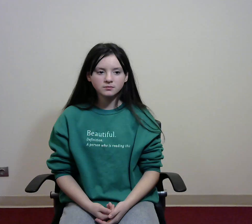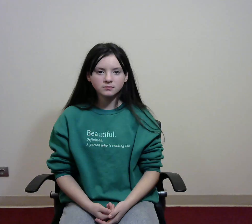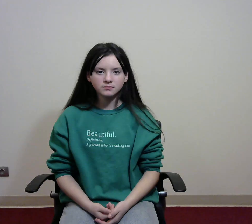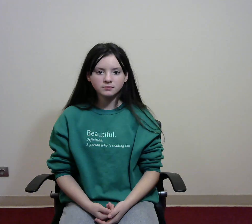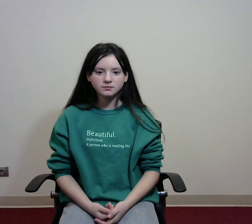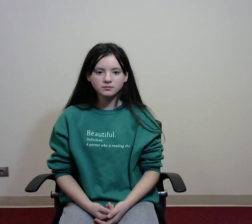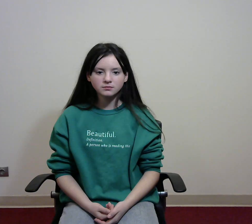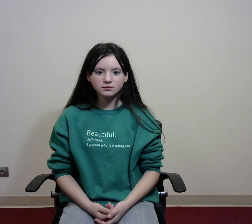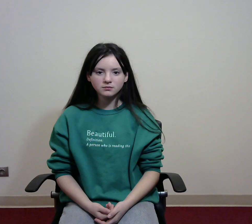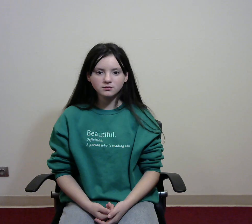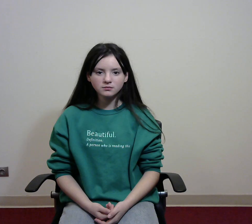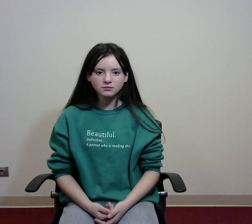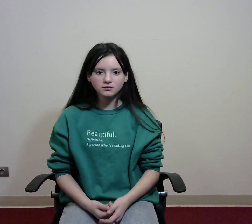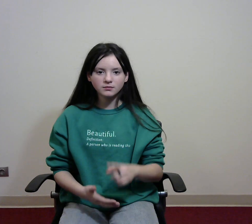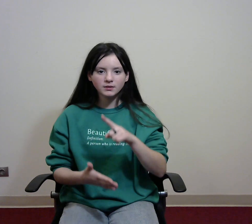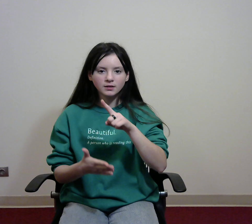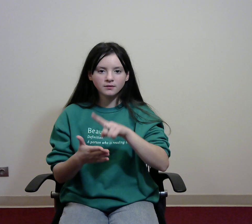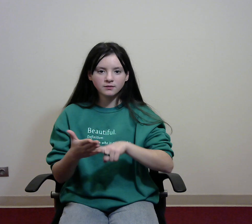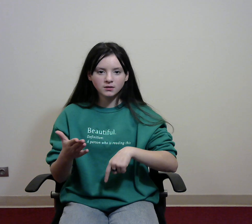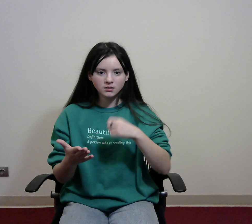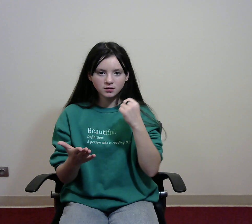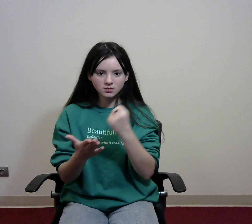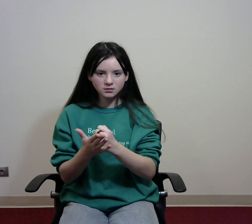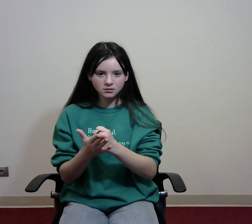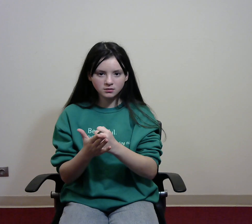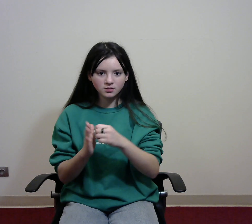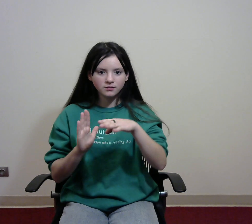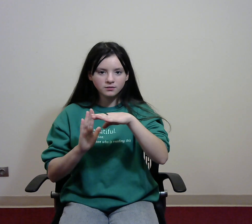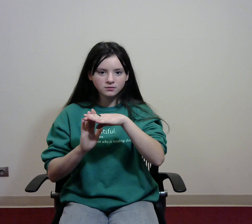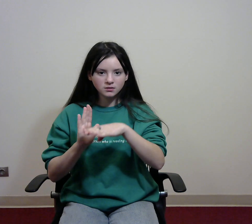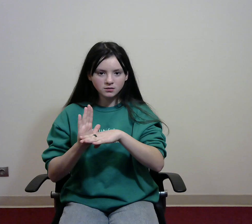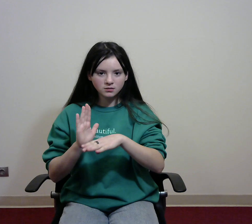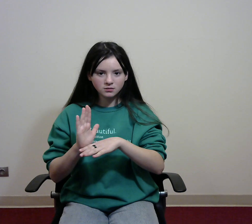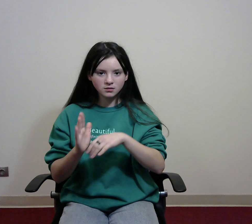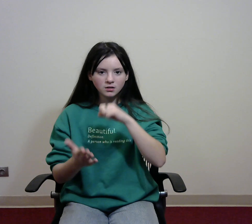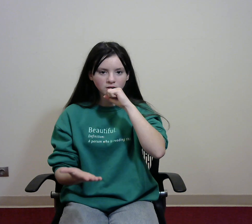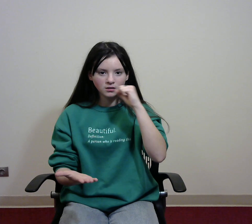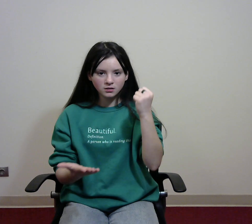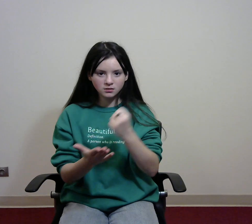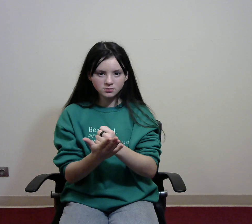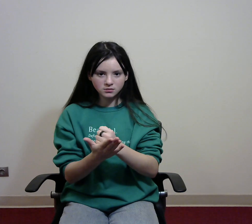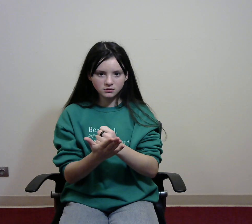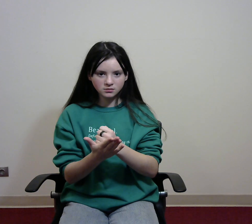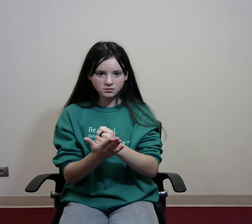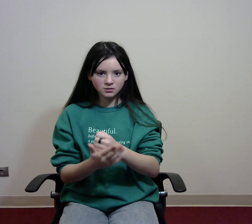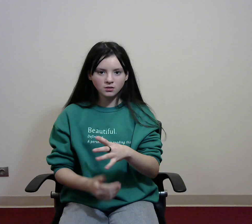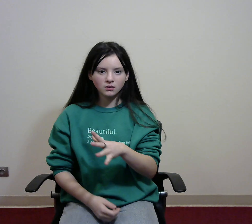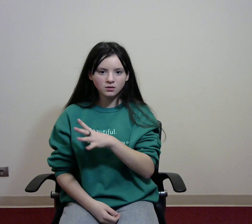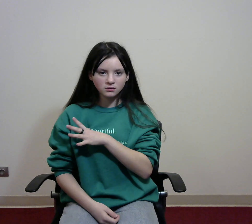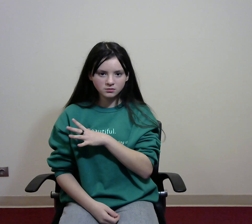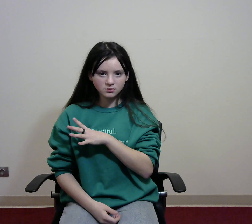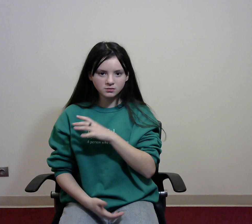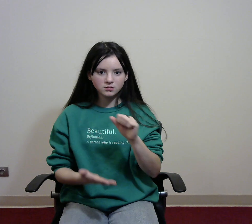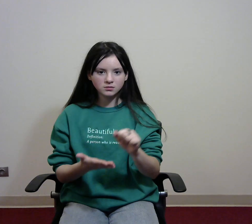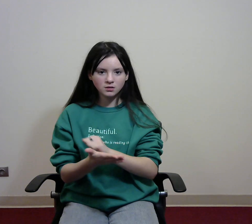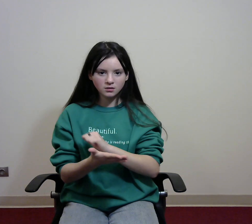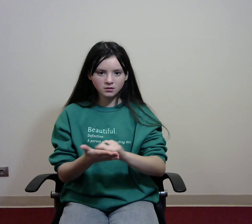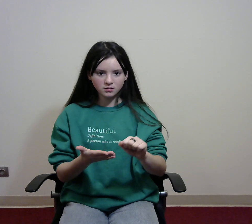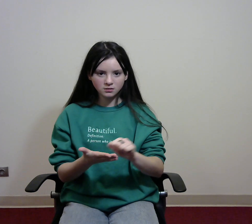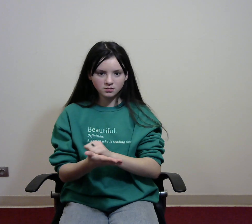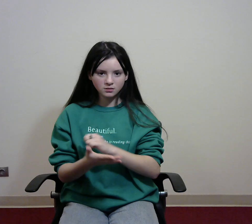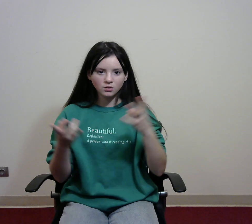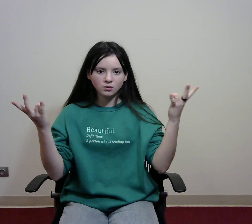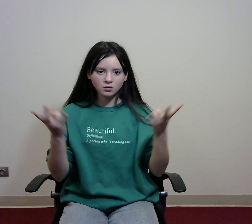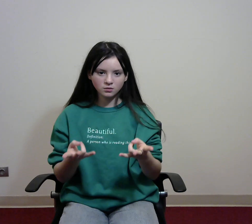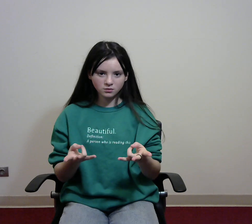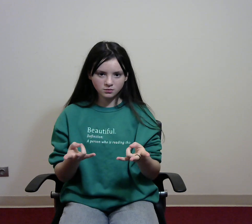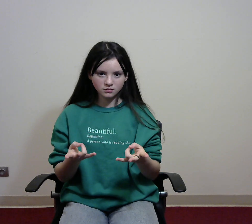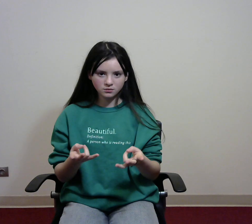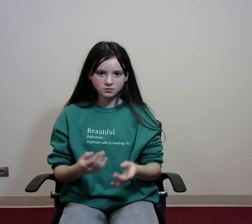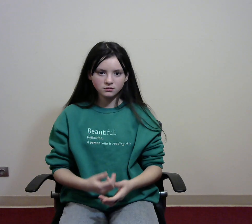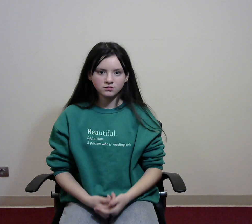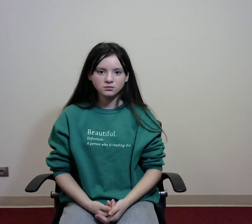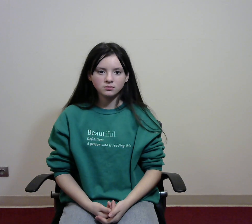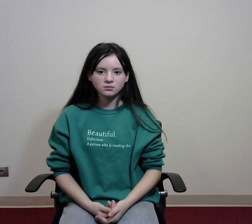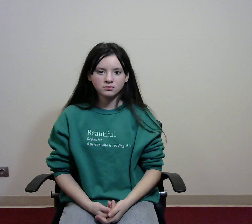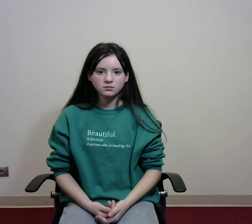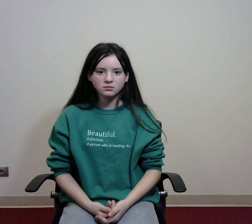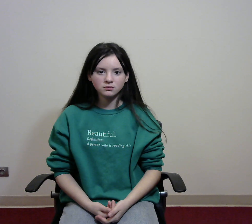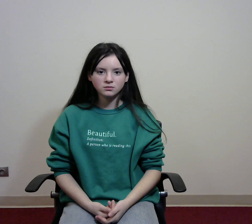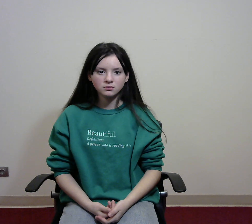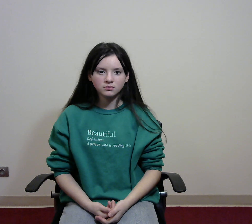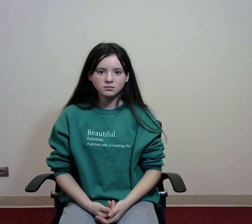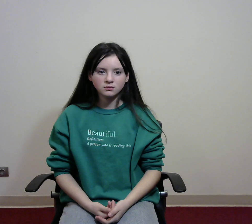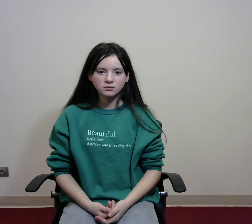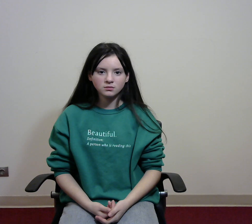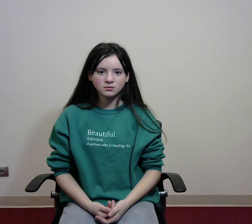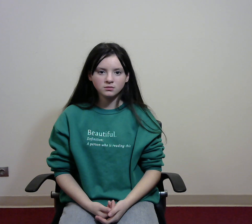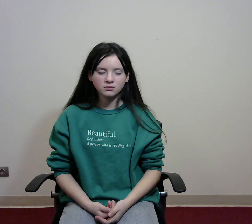Notarial qaydada təsdiq olunmuş sənədlər lazımdır